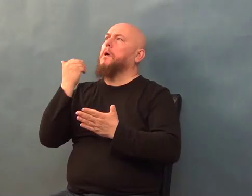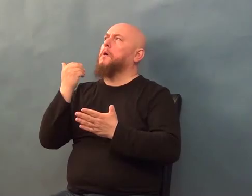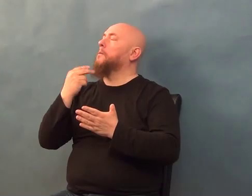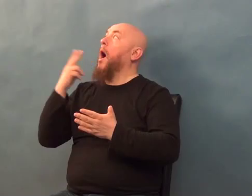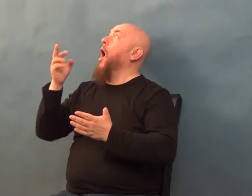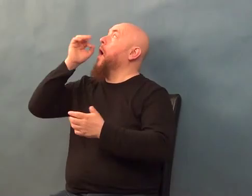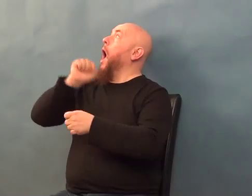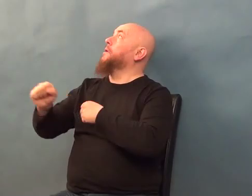Nagle patrzy - jest kot.